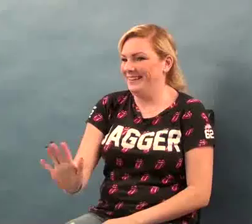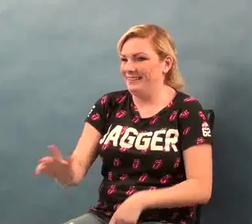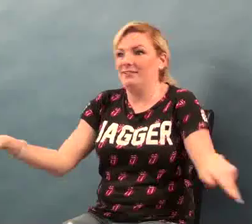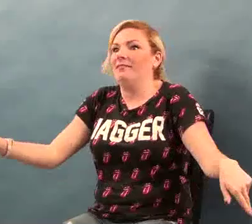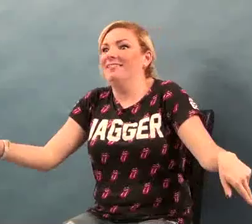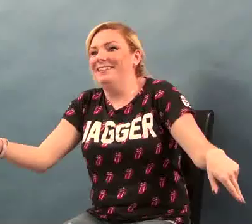To miało ręce i szło.